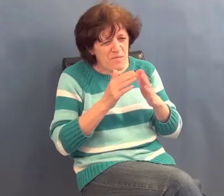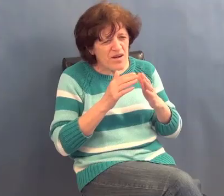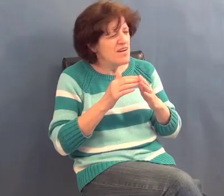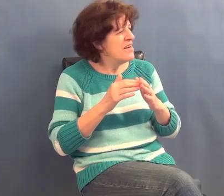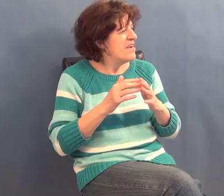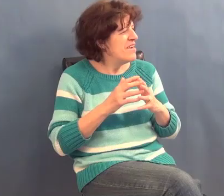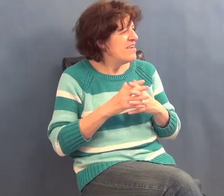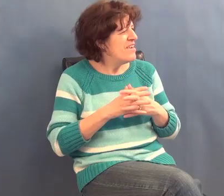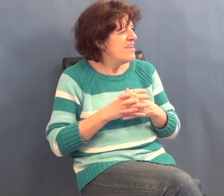Dom.